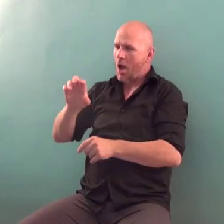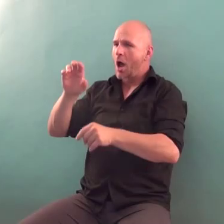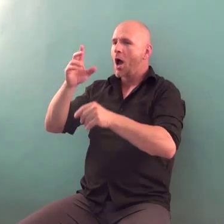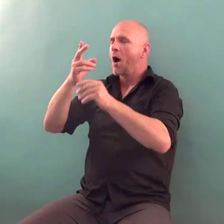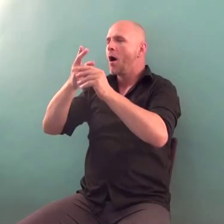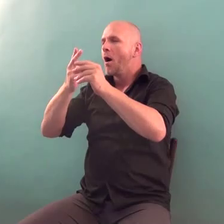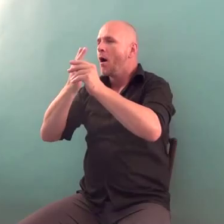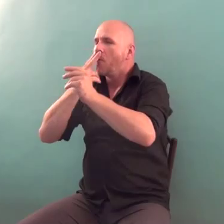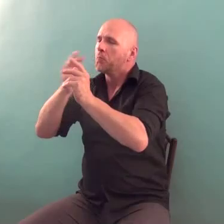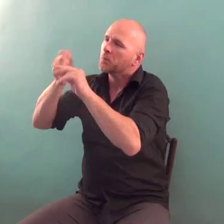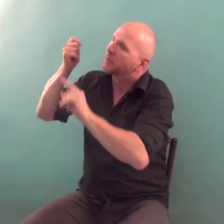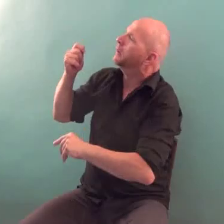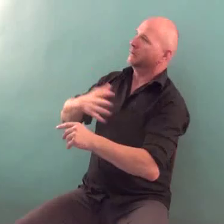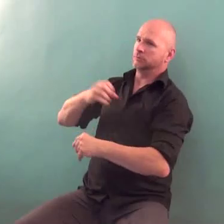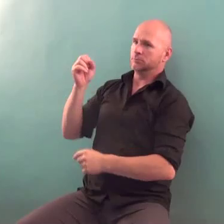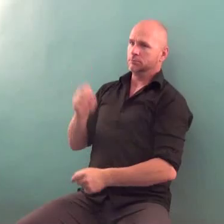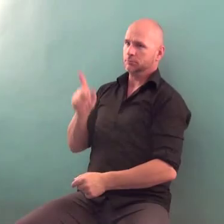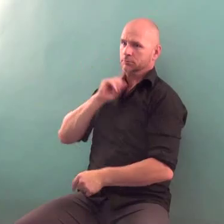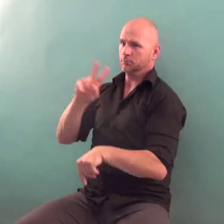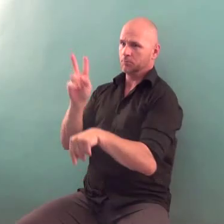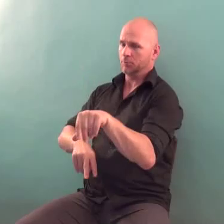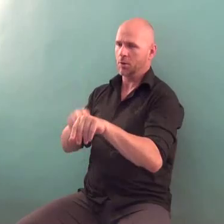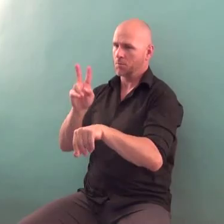Nagle Charlie Chaplin przestraszył się policjanta.